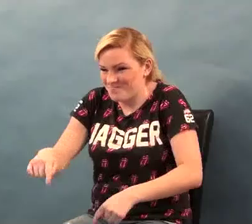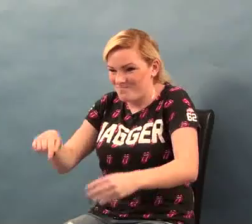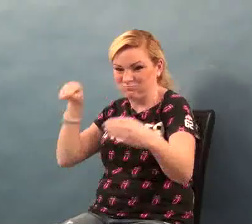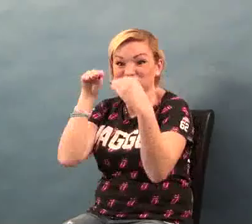Kot i ryba spojrzeli sobie w oczy.